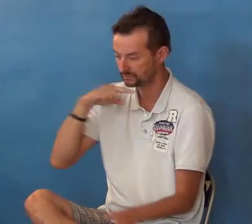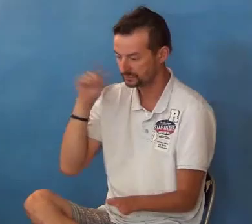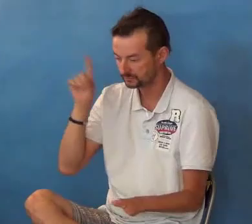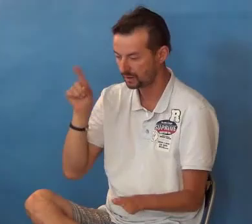Znak.